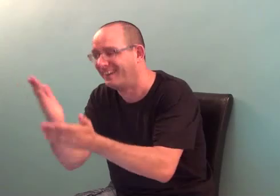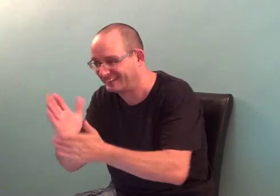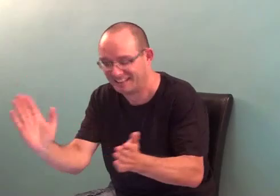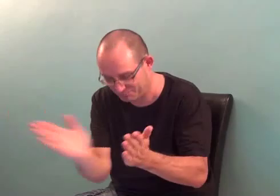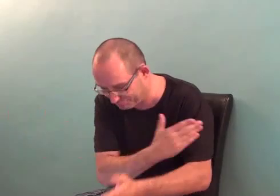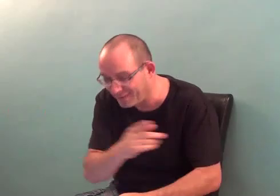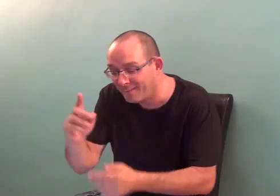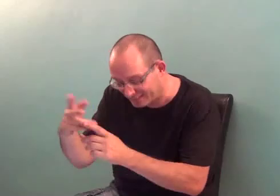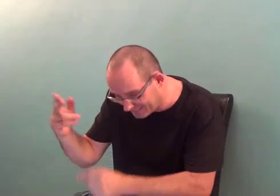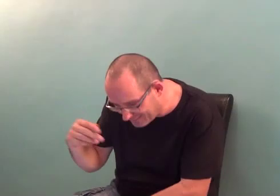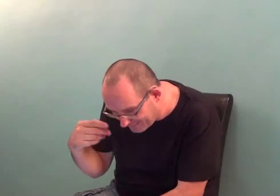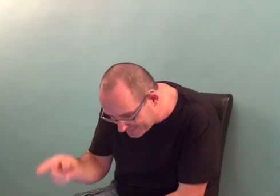Już odsuwamy dwudziestego trzeciego.